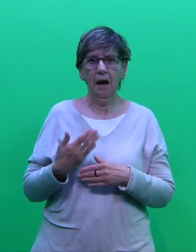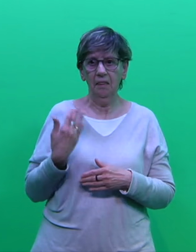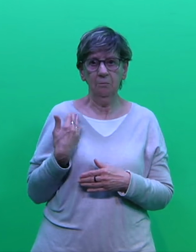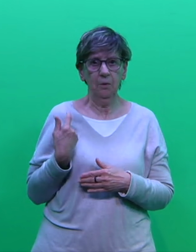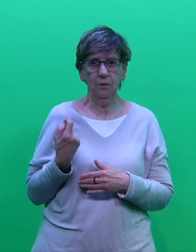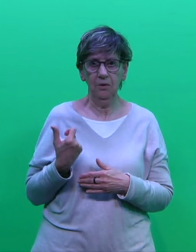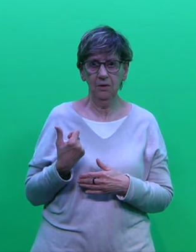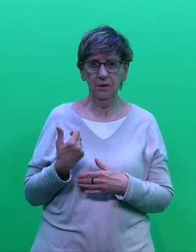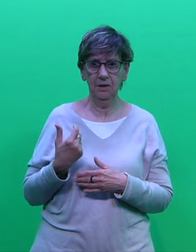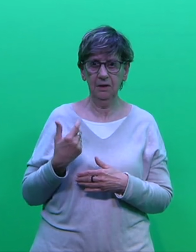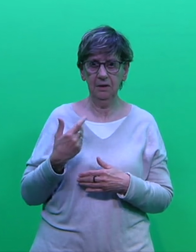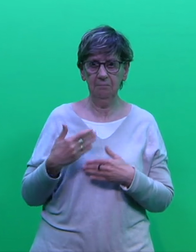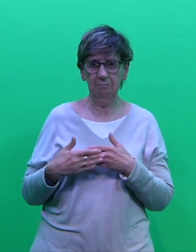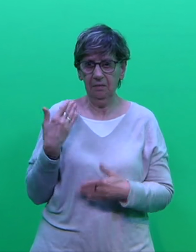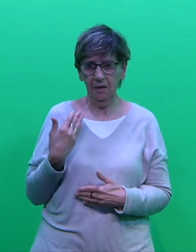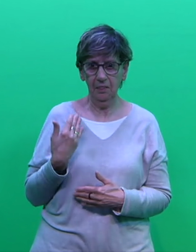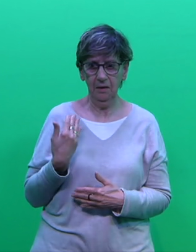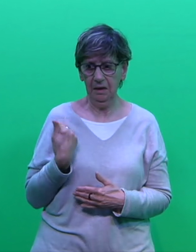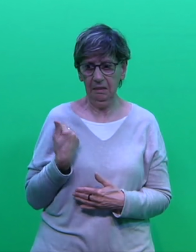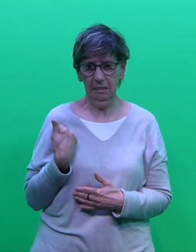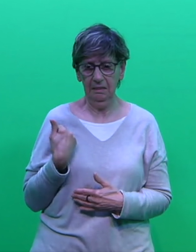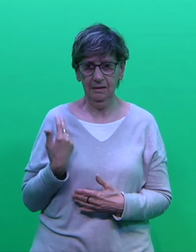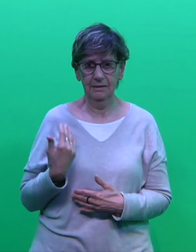Fa poc, ha començat fa poc.